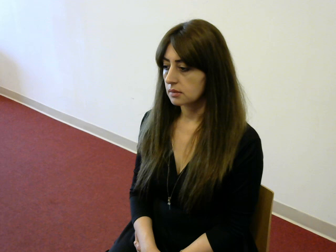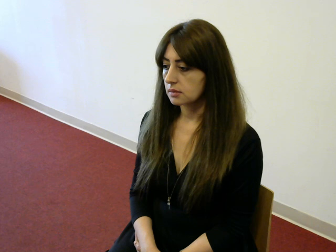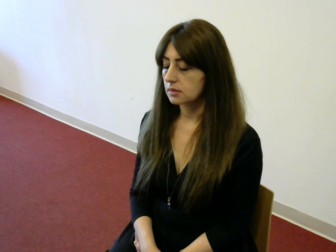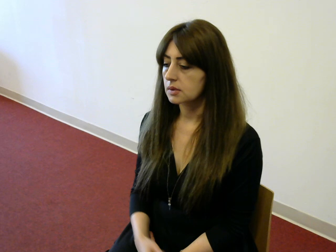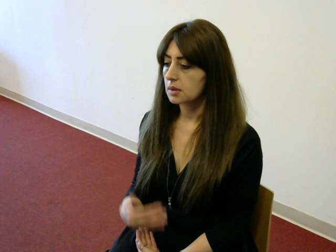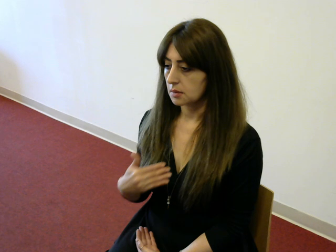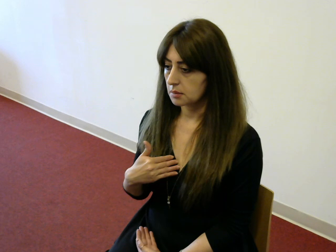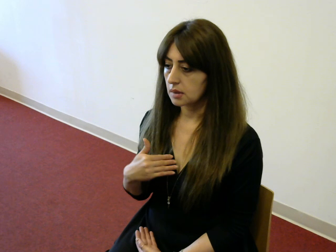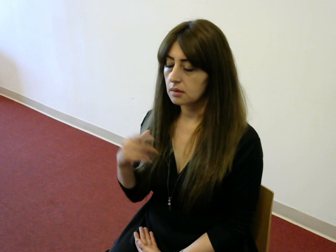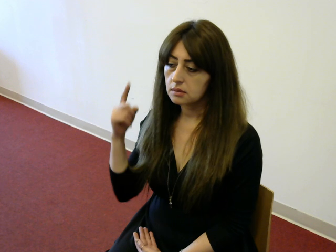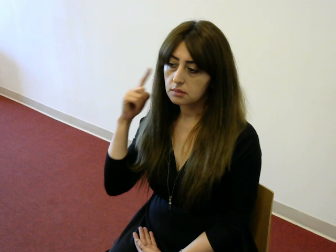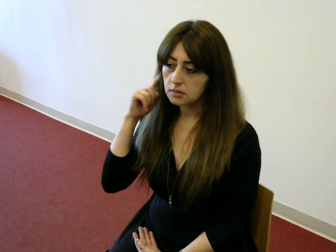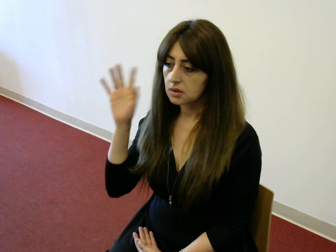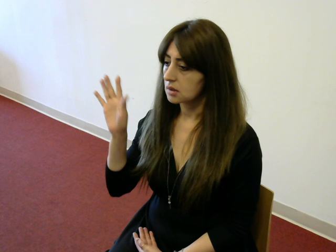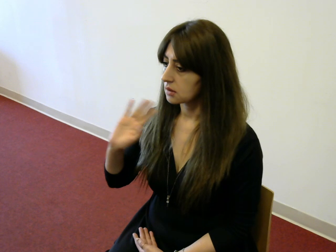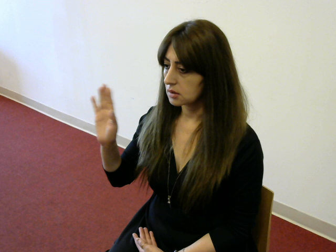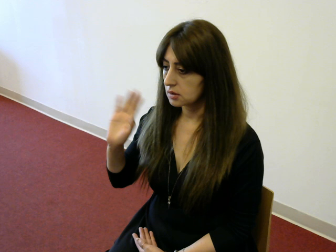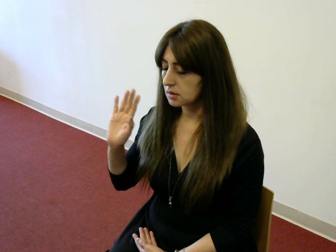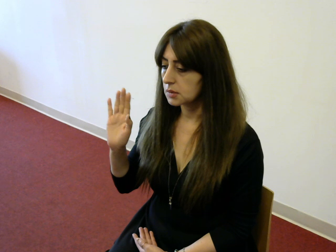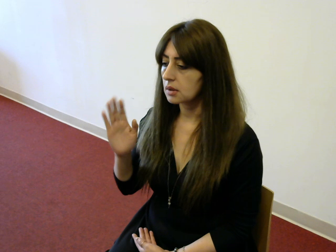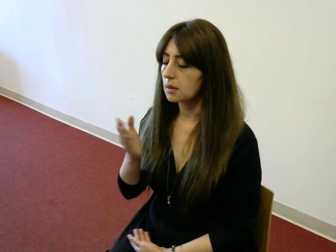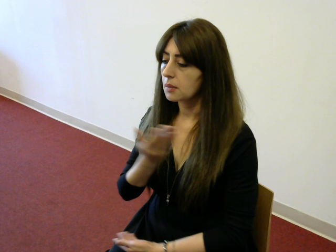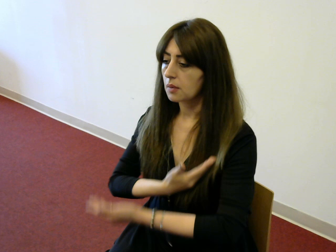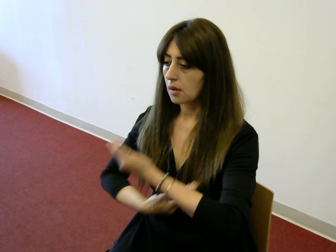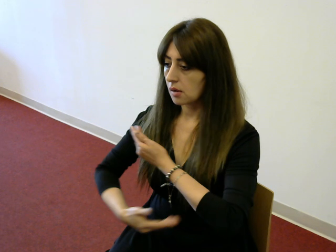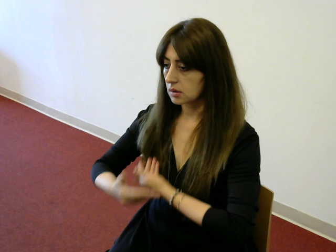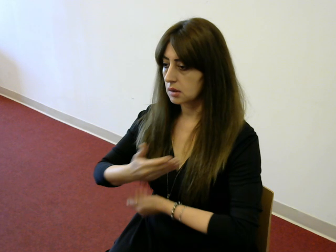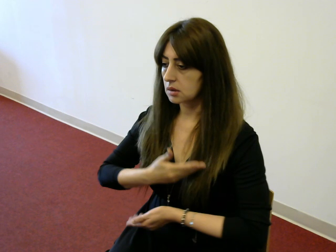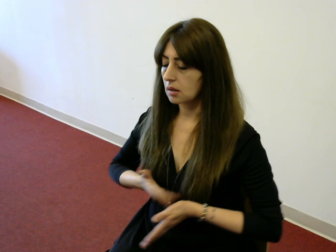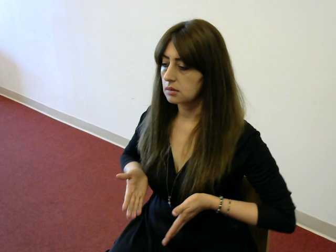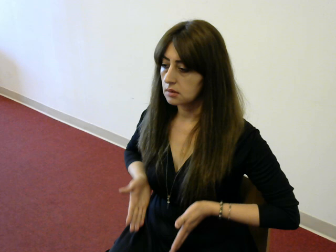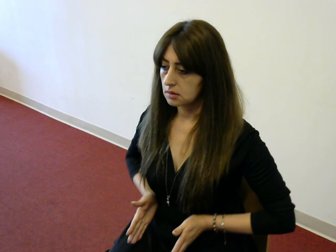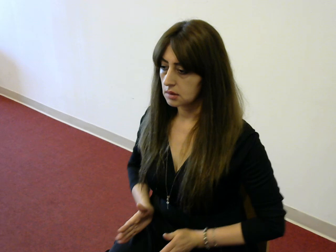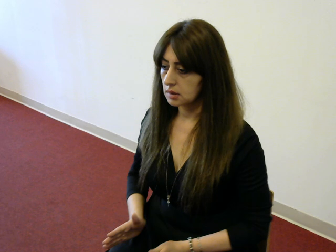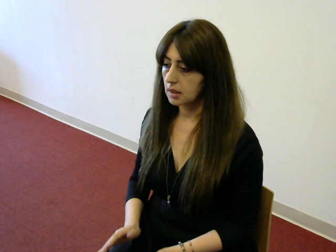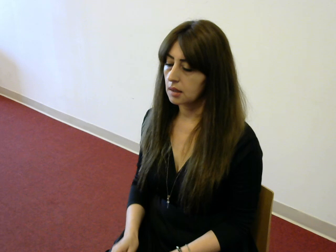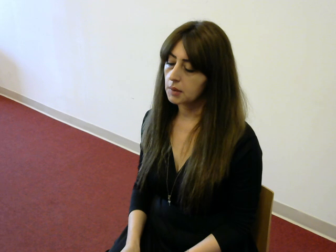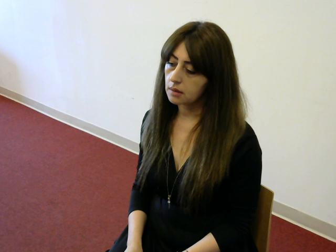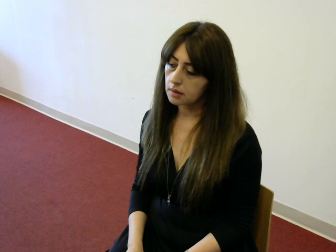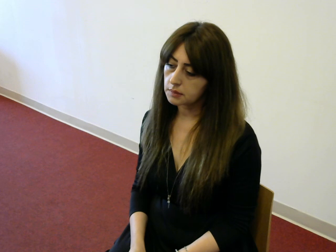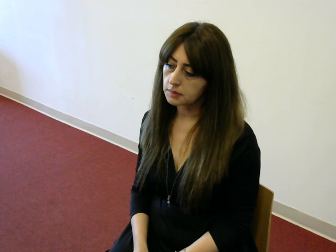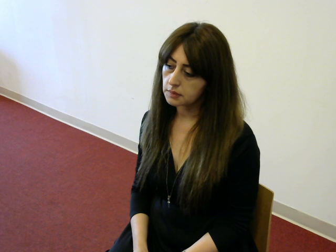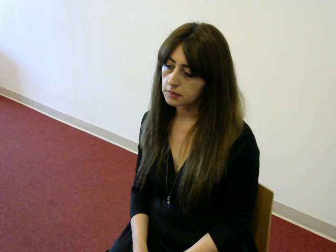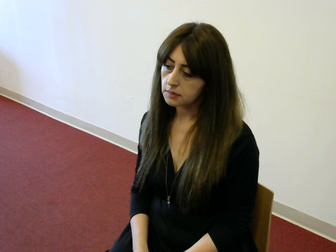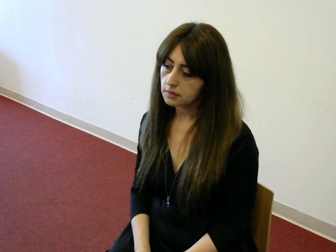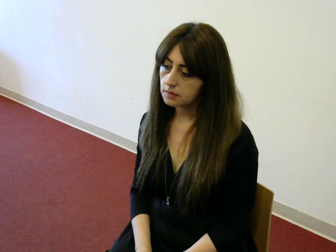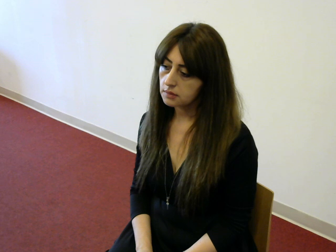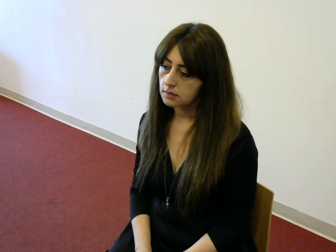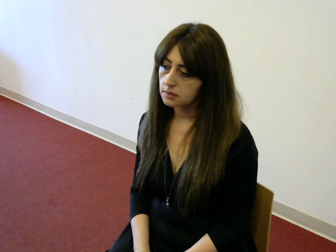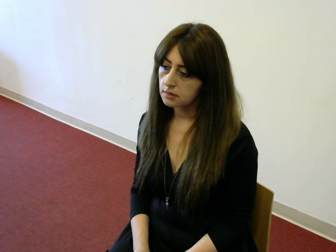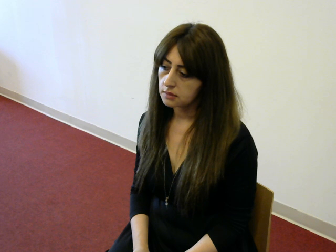Mənim eşitmə məhdudiyyətim anadangəlmədir